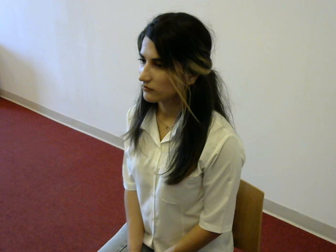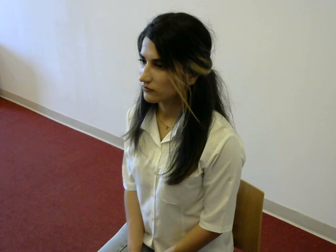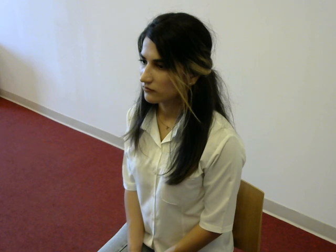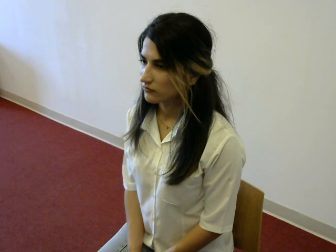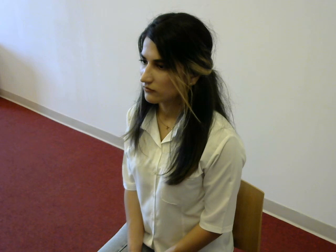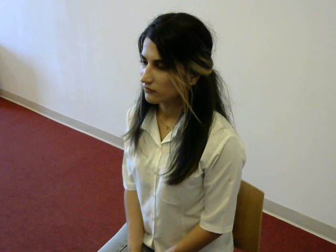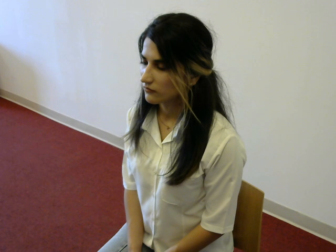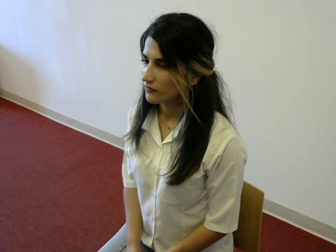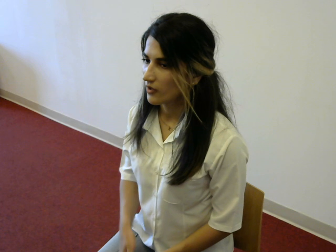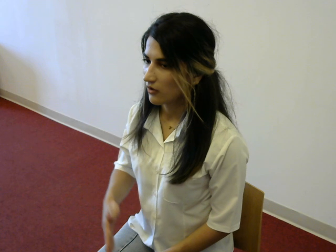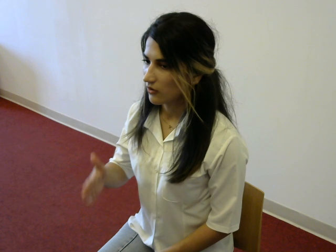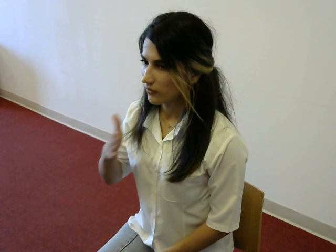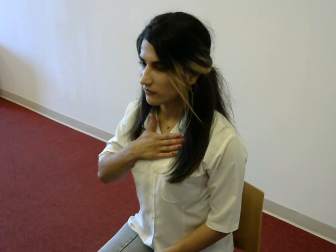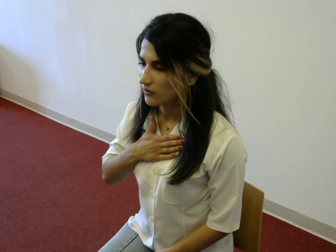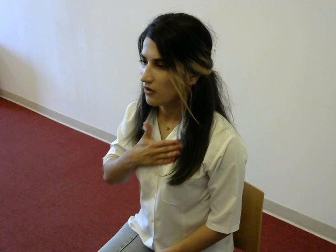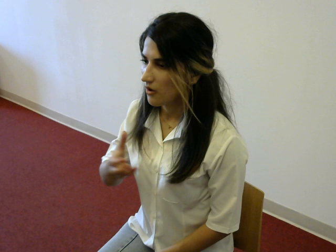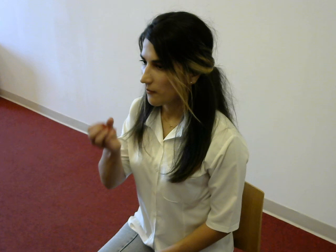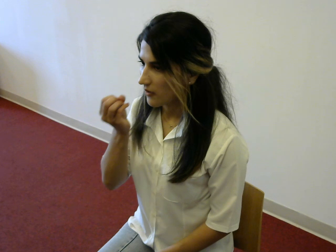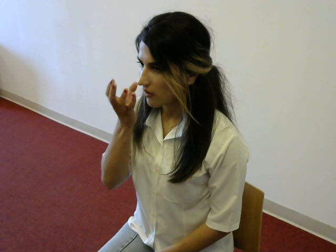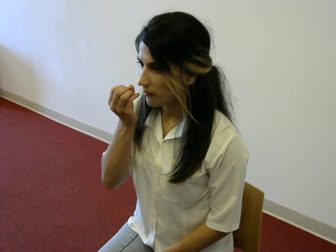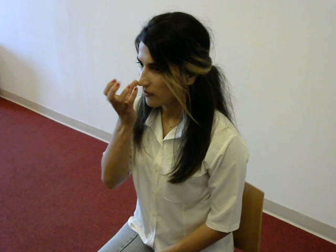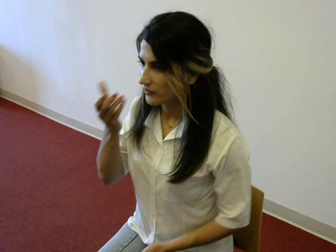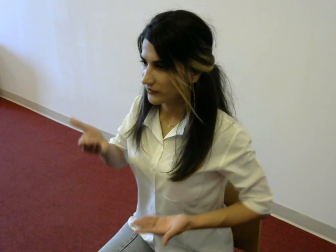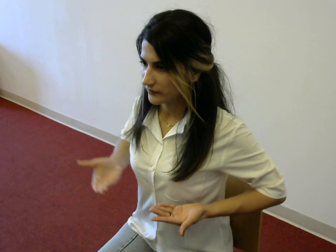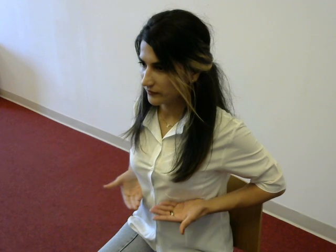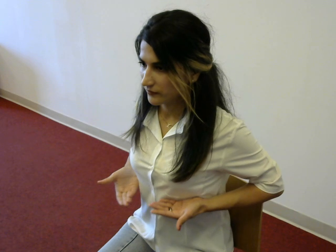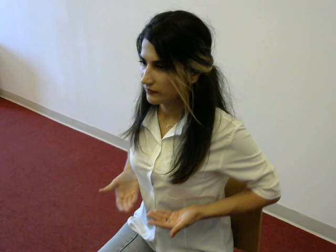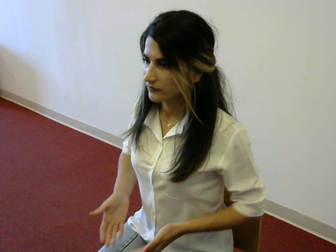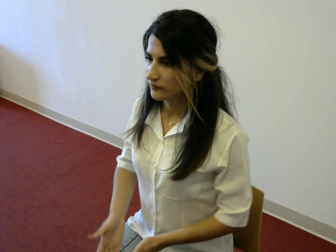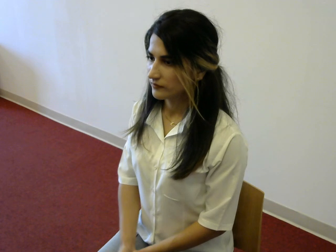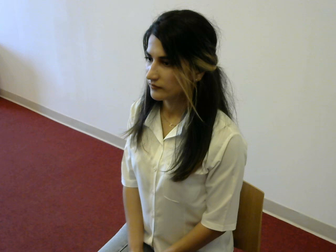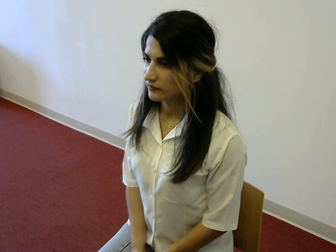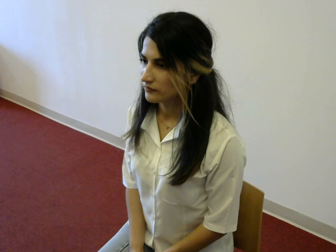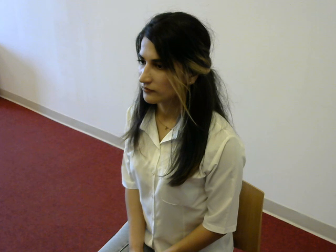Mən Bakıda yaşayıram